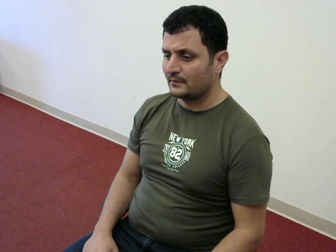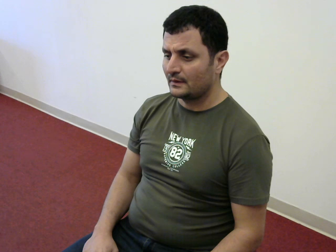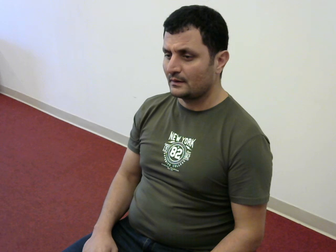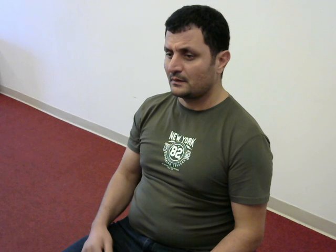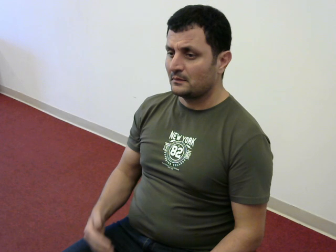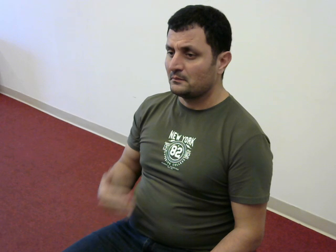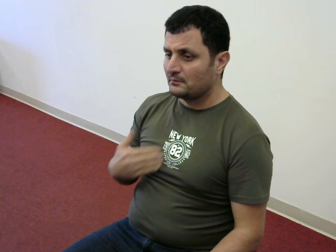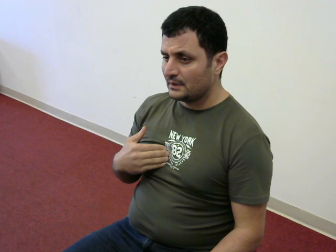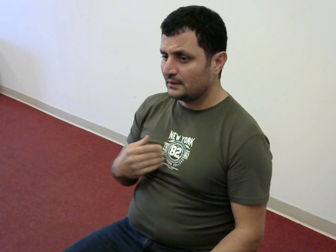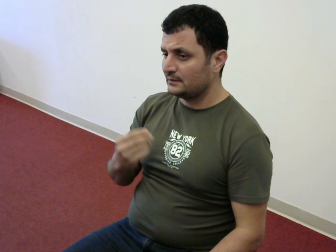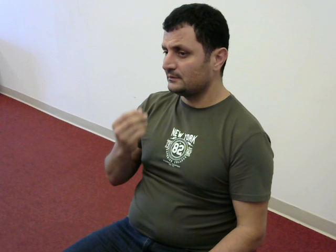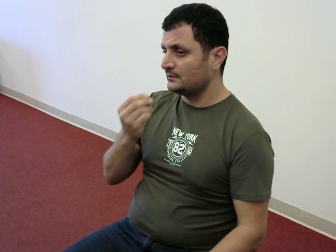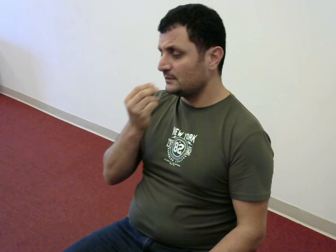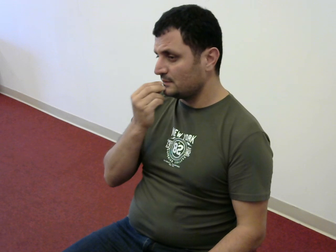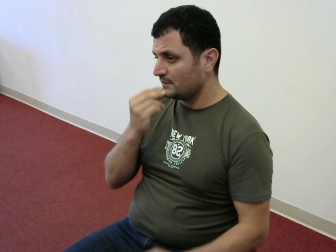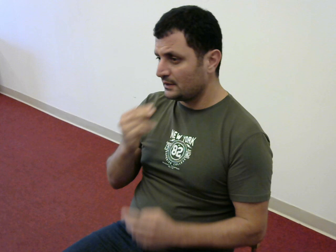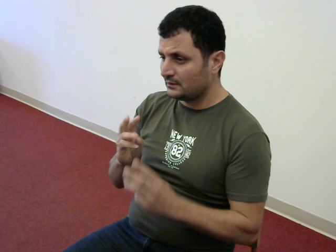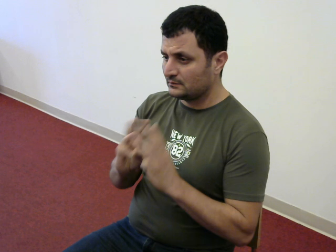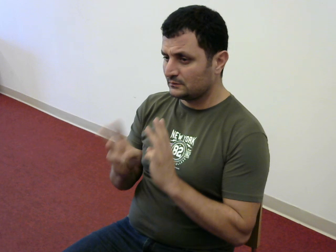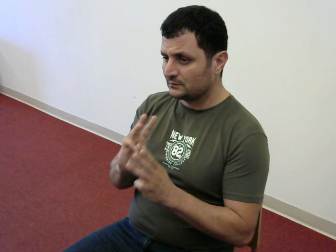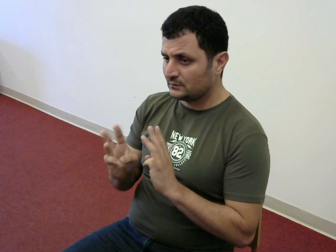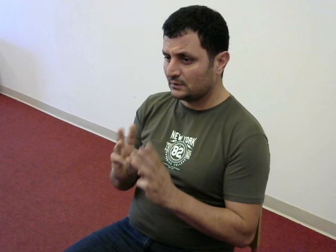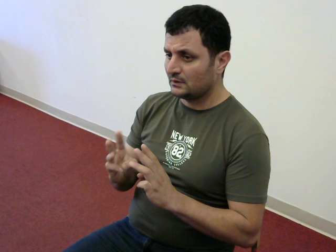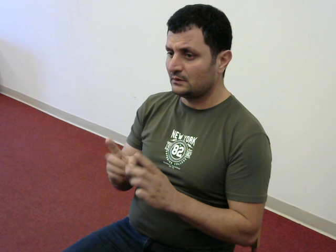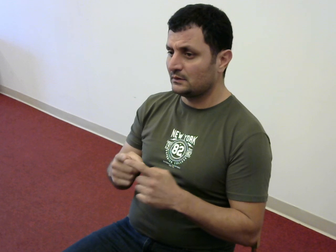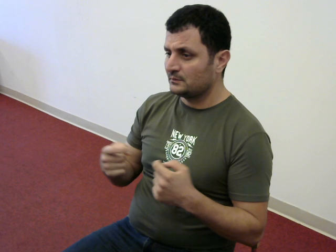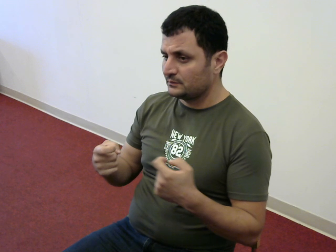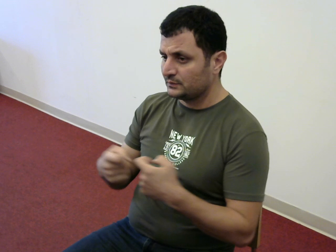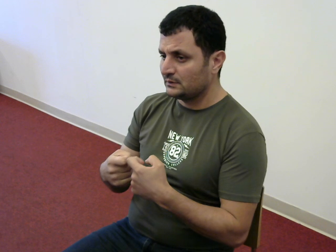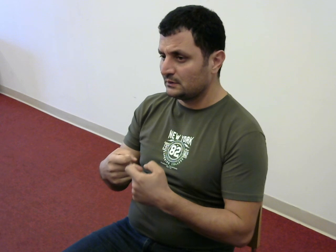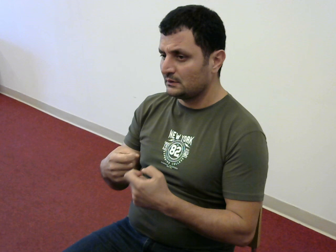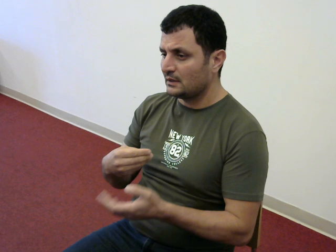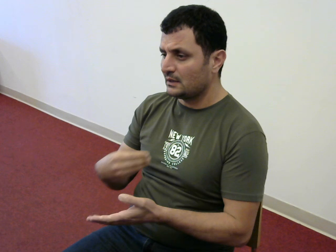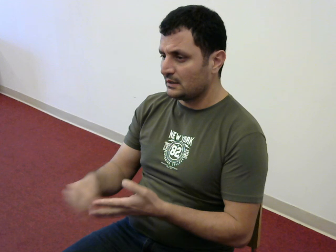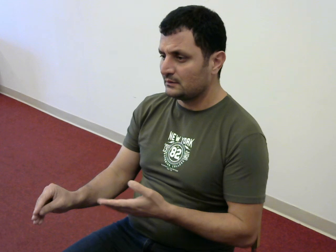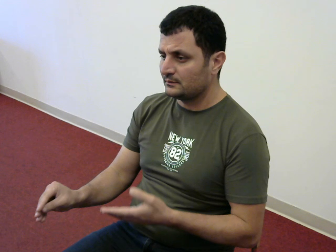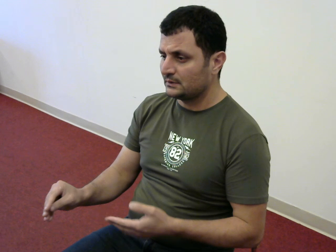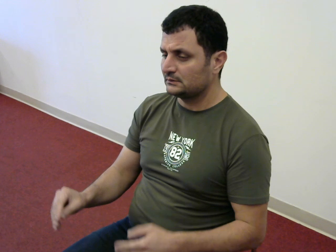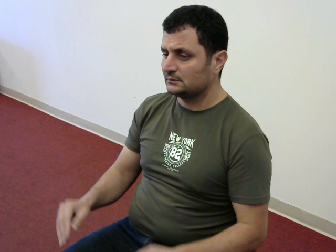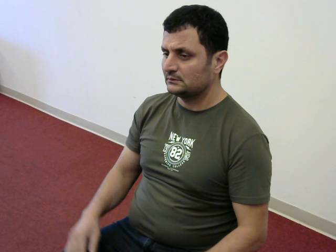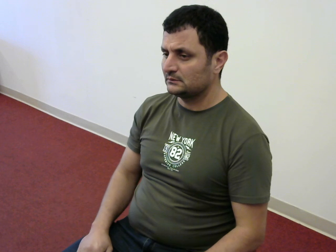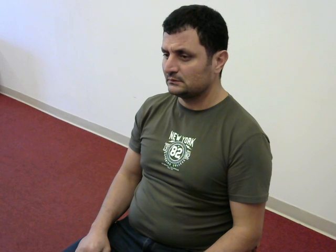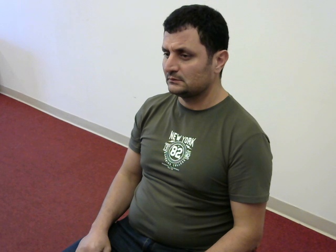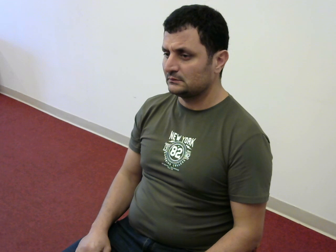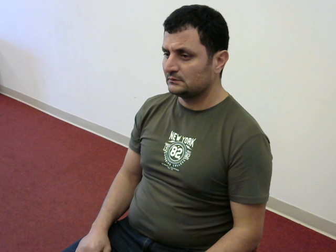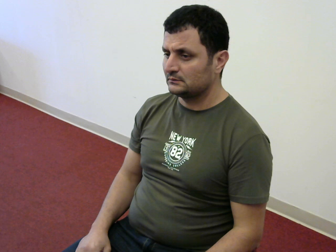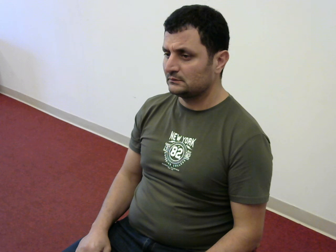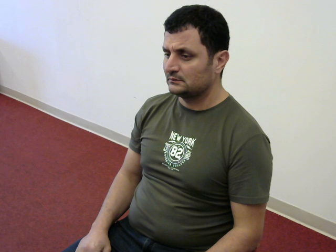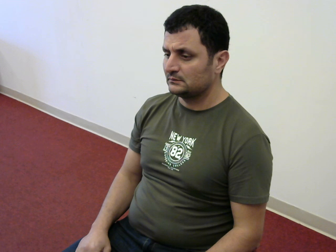Mən mətbəx üçün qab almalıyam